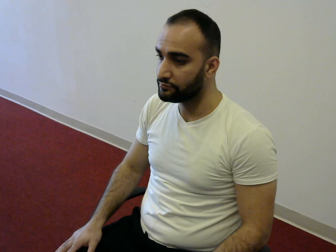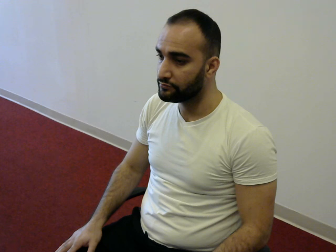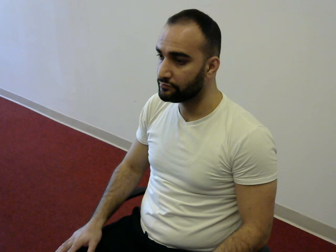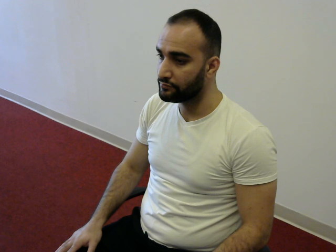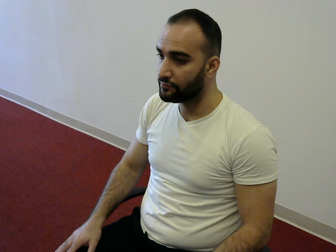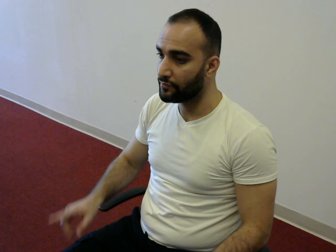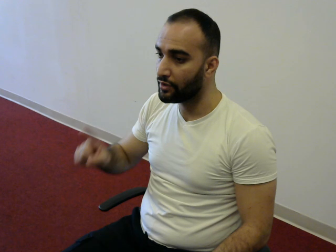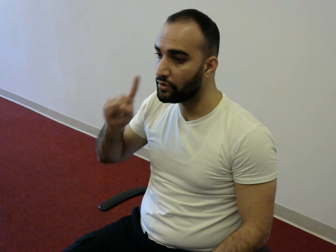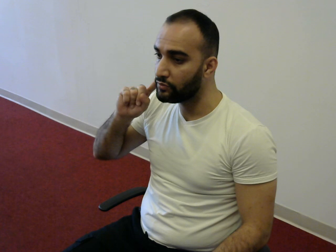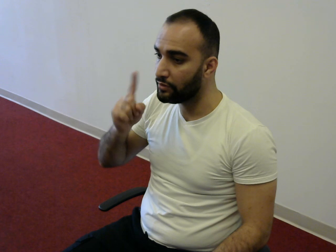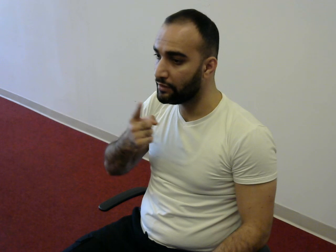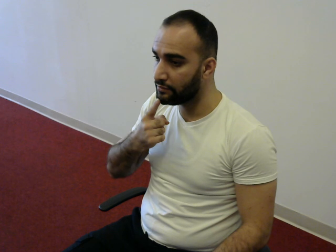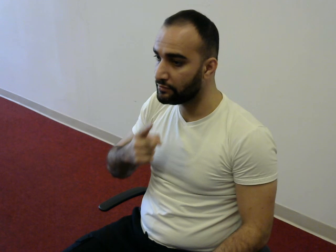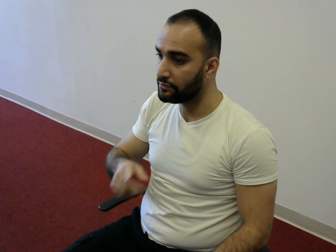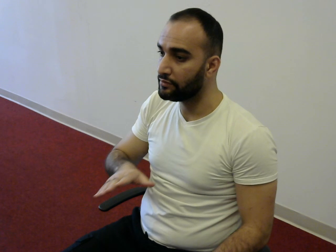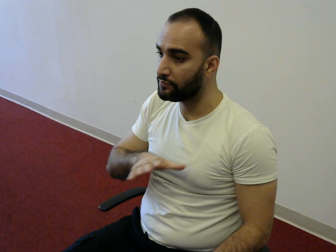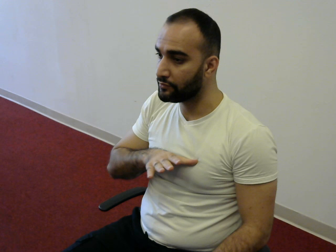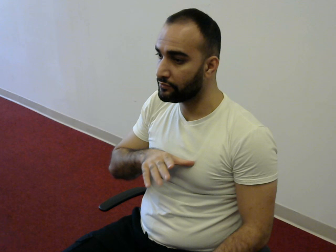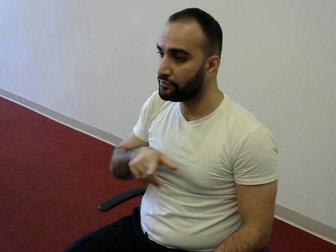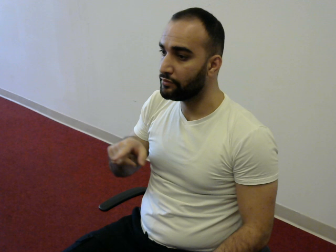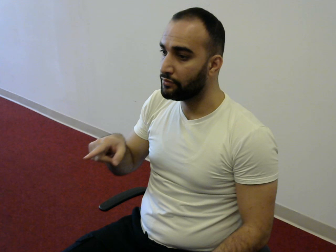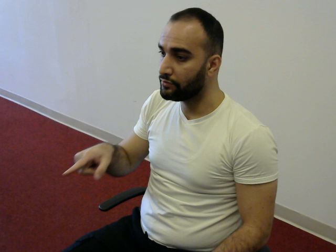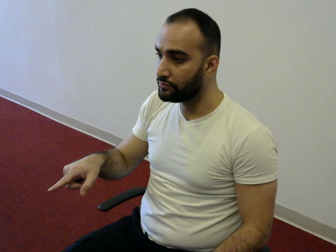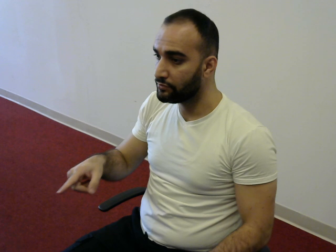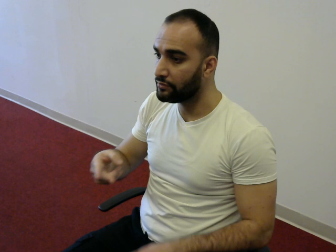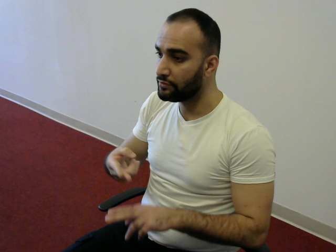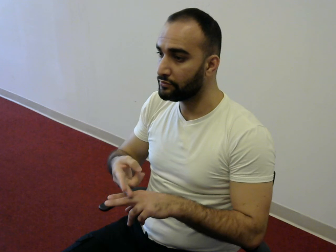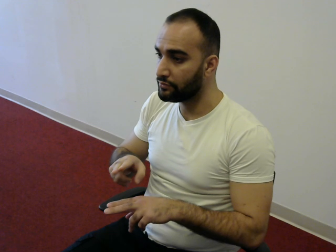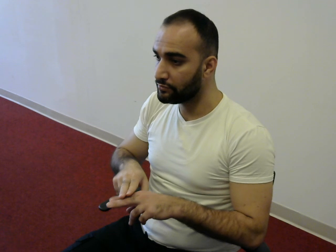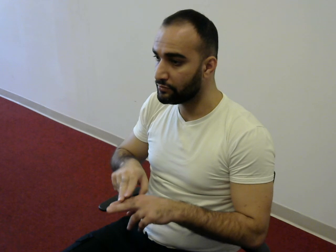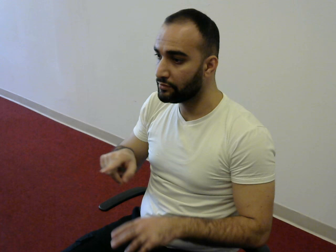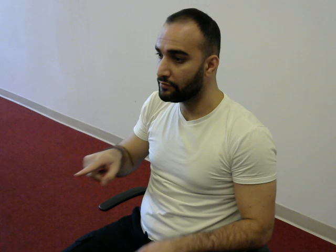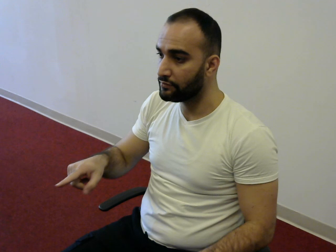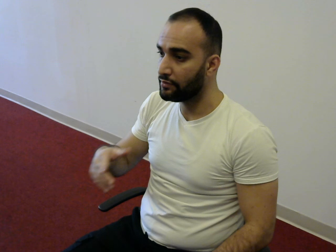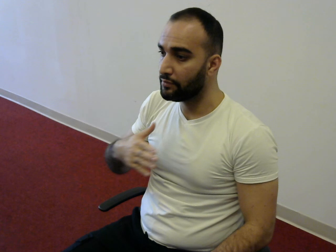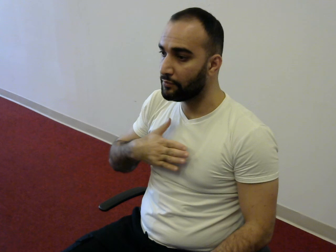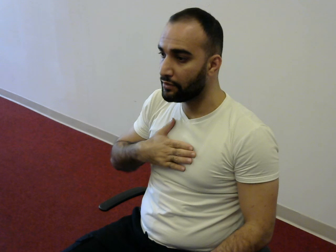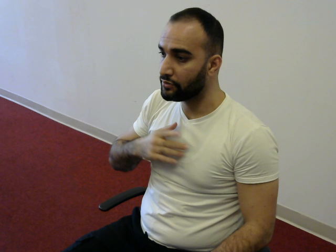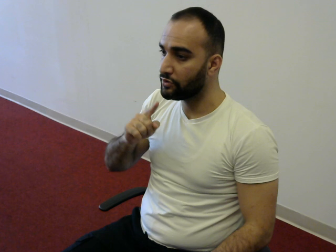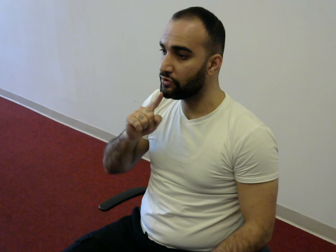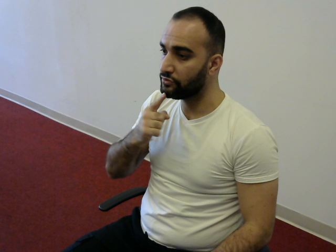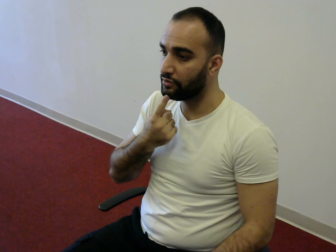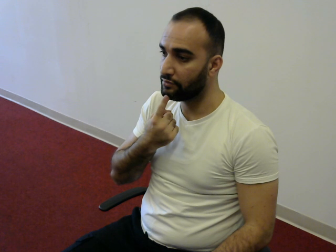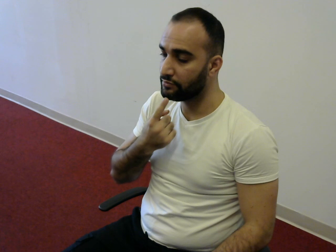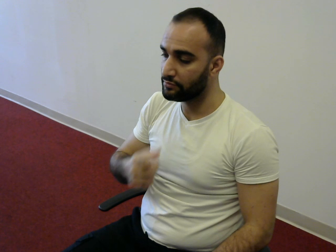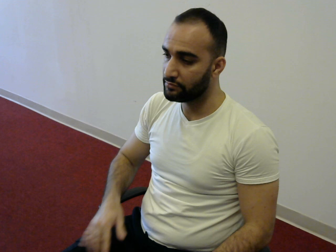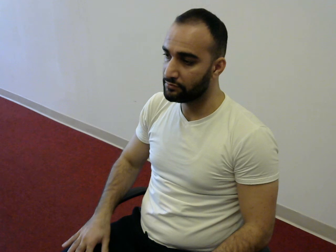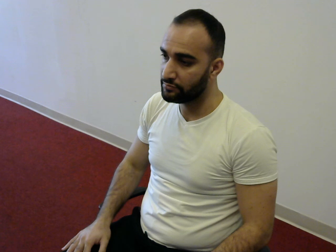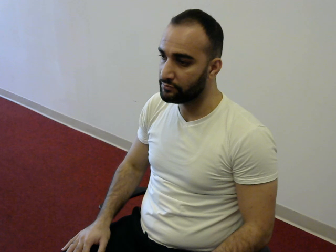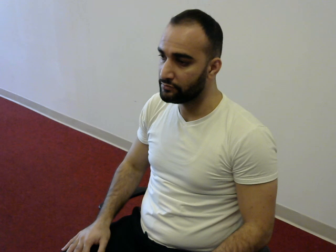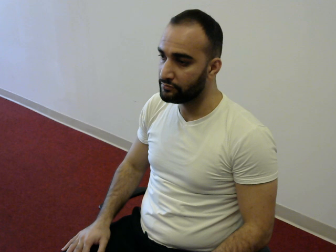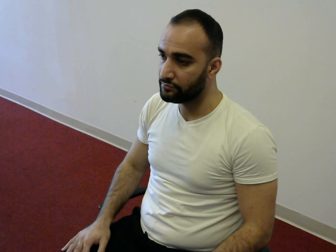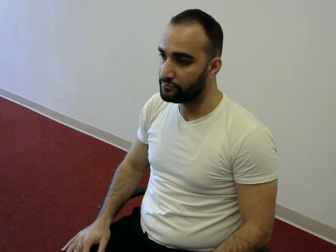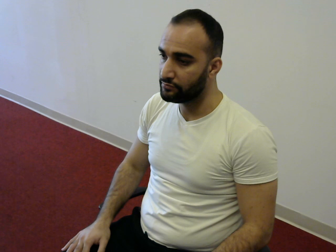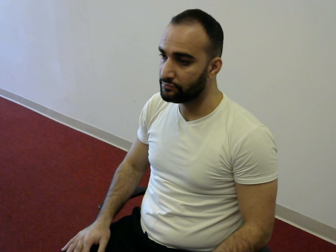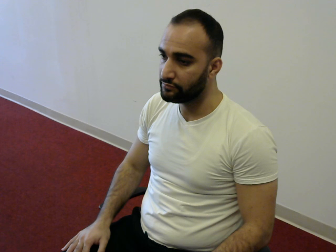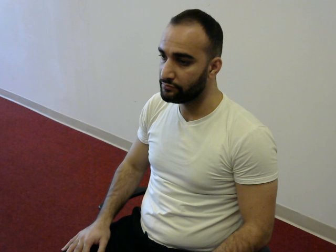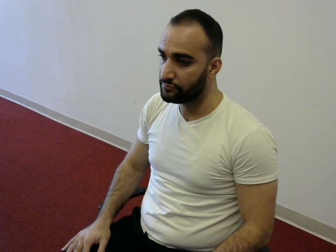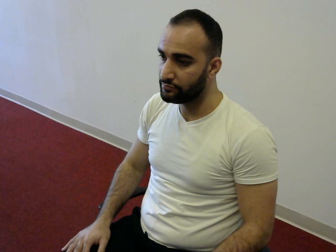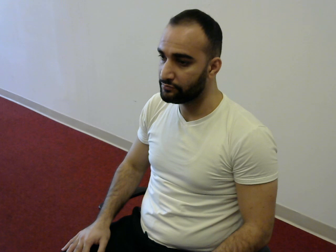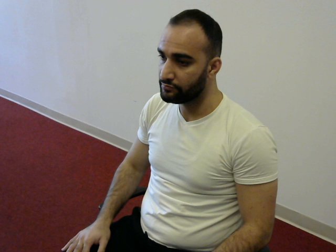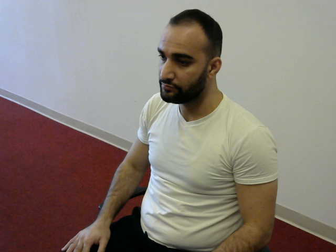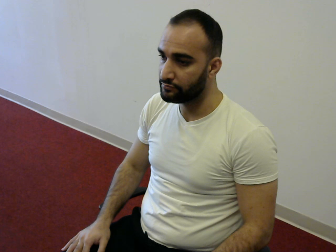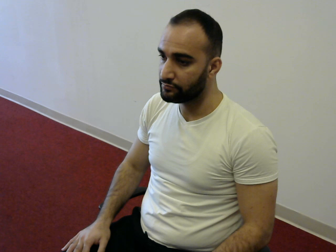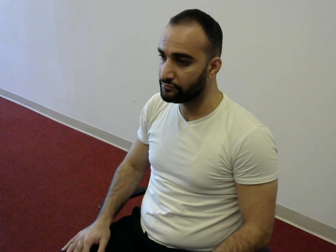Eşitmə məhdudiyyəti olduğuna görə bu mənə çətindir